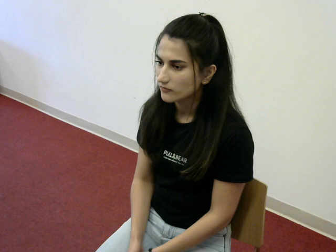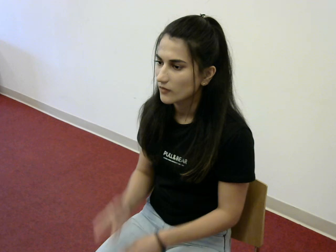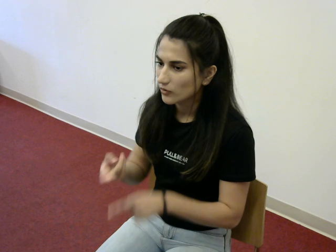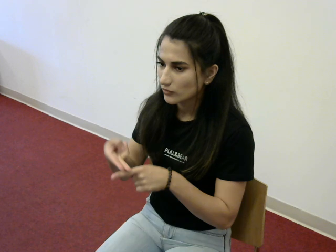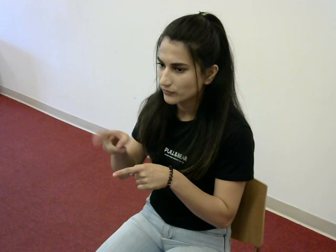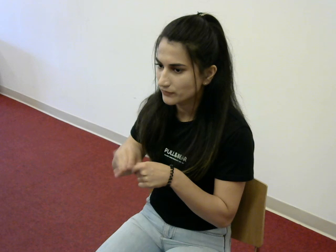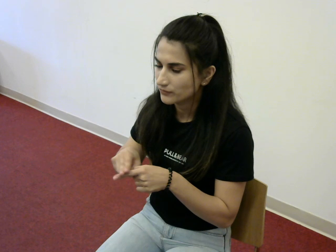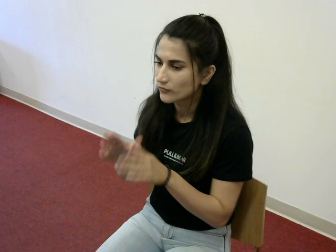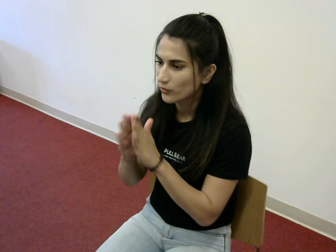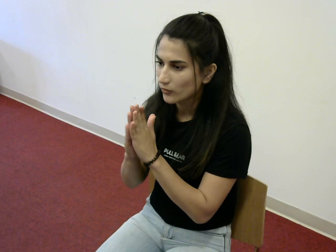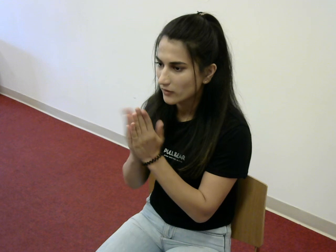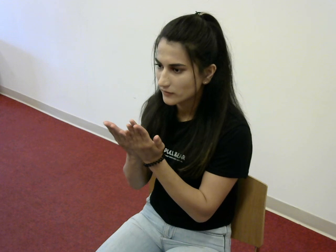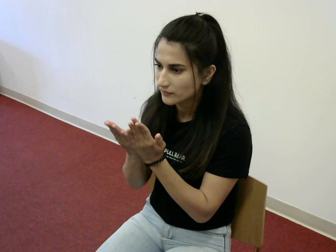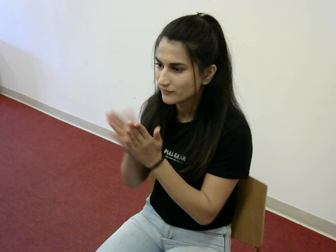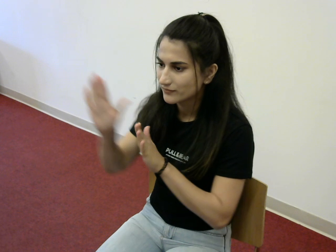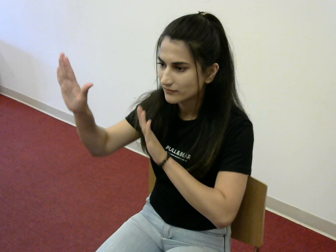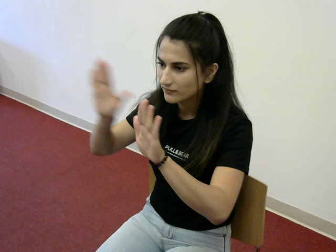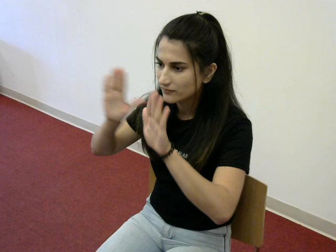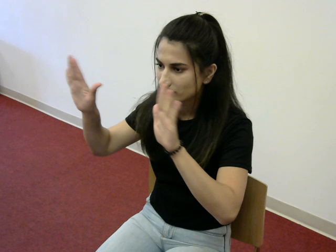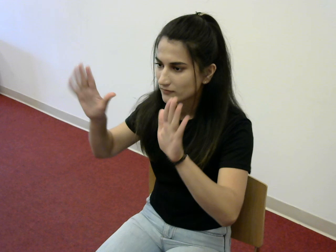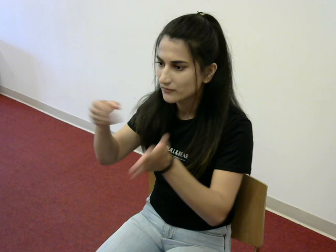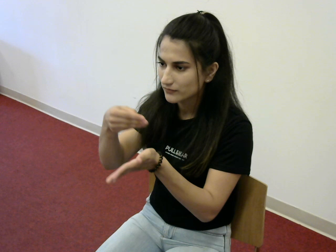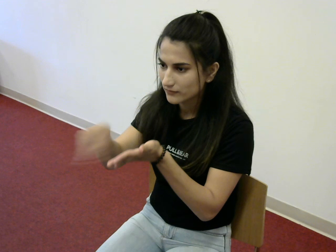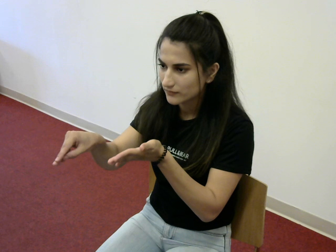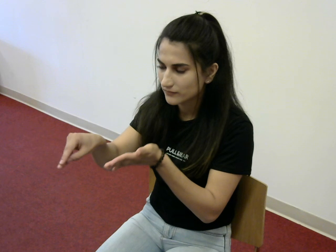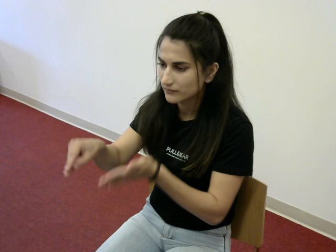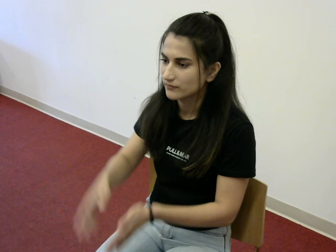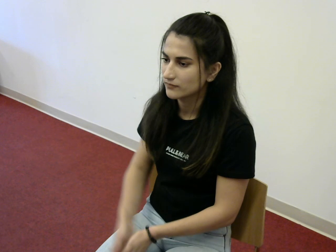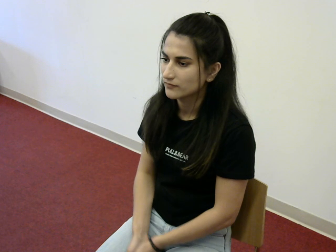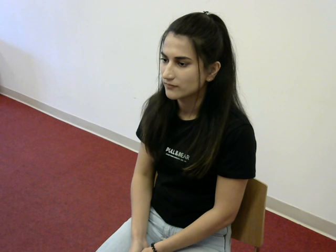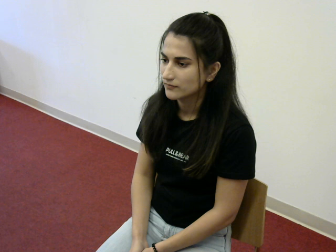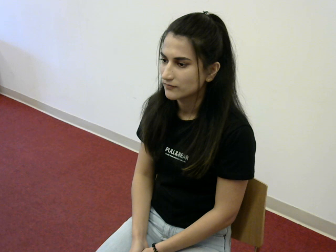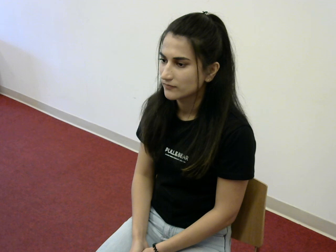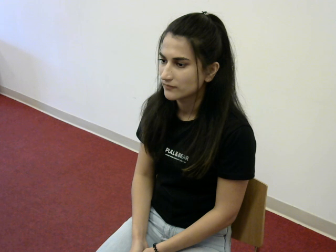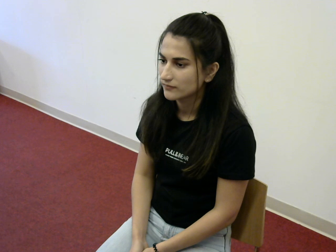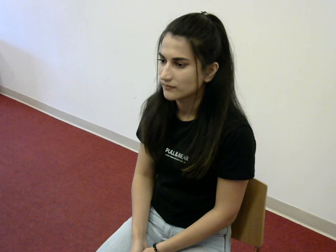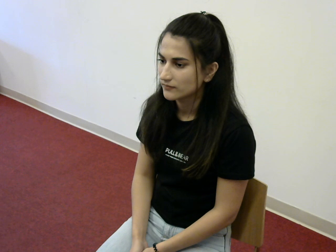Bu kitabları sərgidən almışam